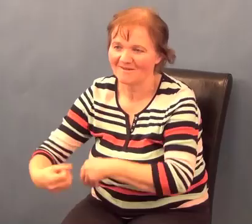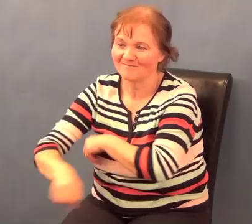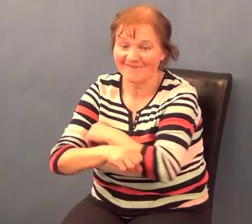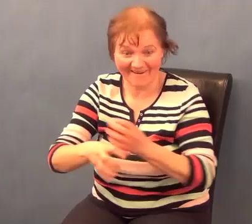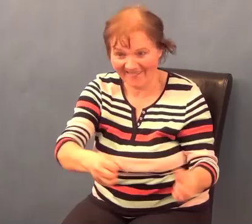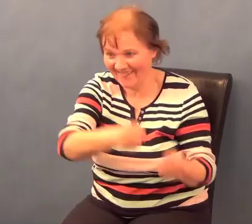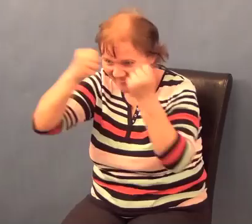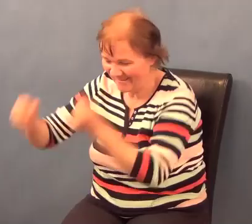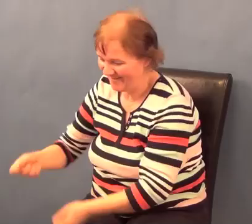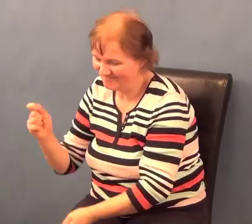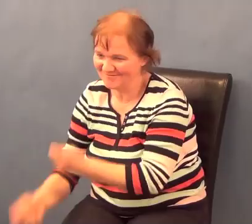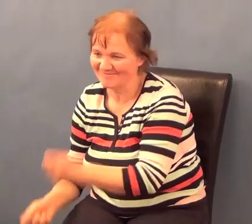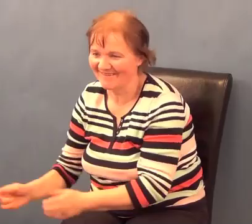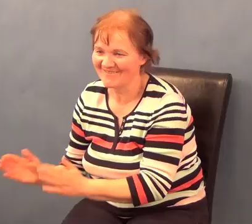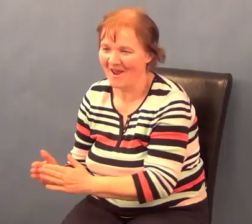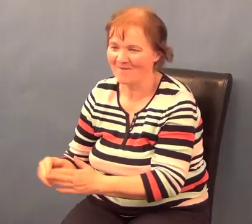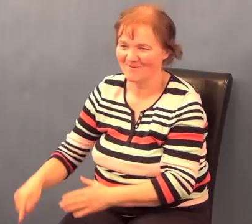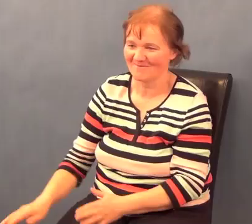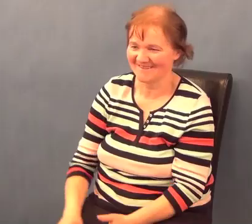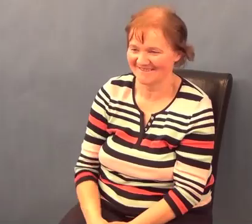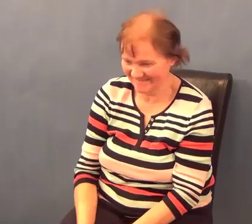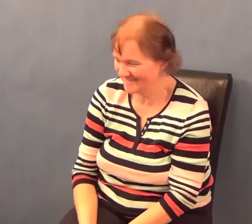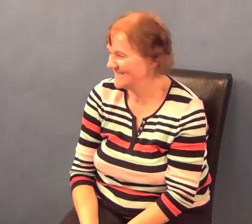W skrócie, zamiast cymbałków przyniósł do domu płot i na nim gra